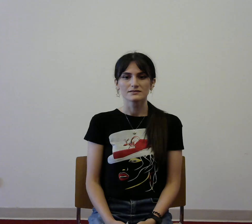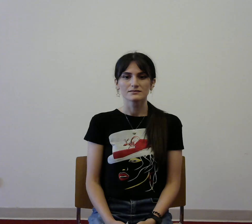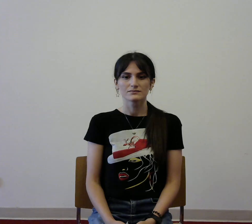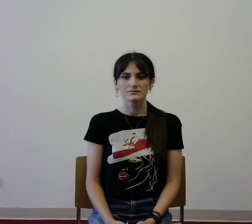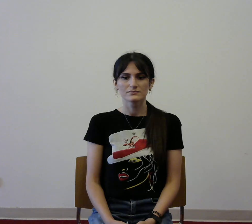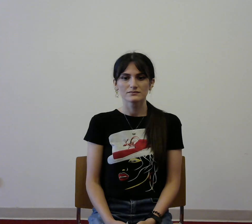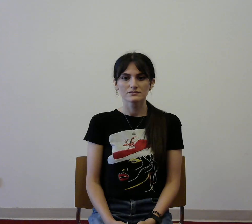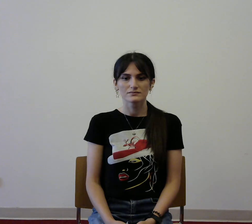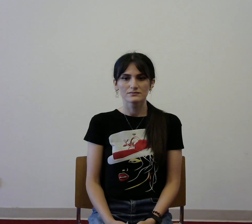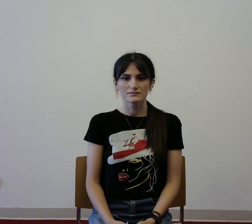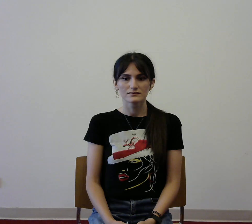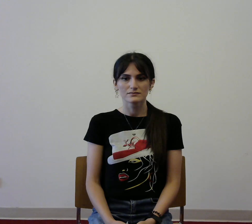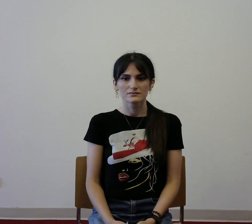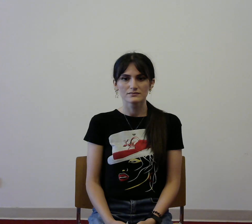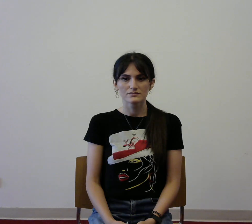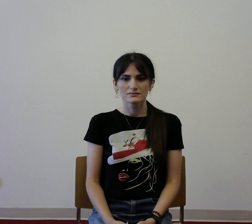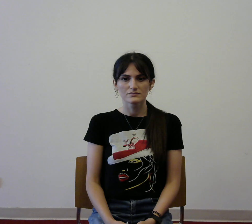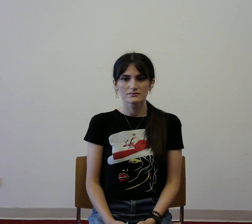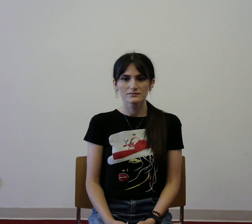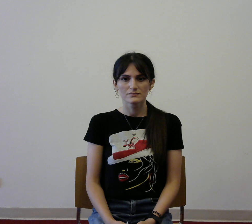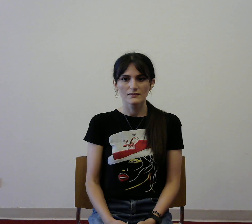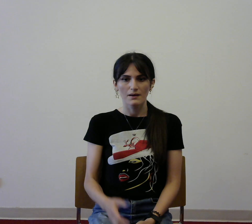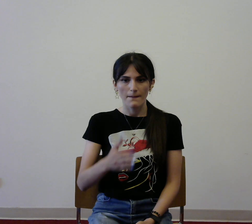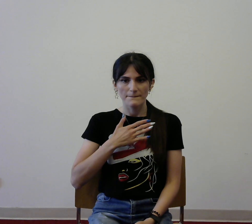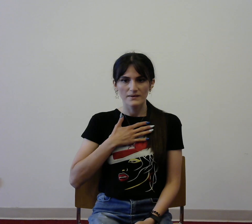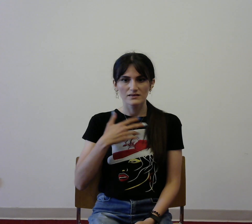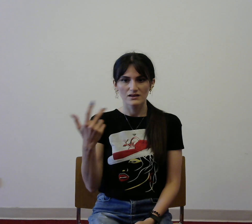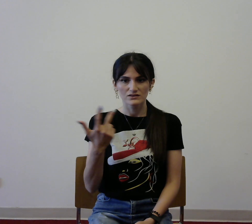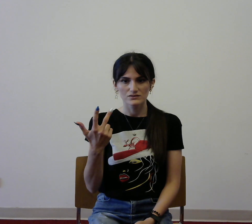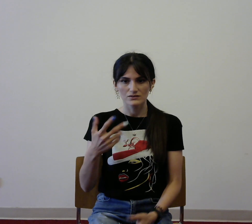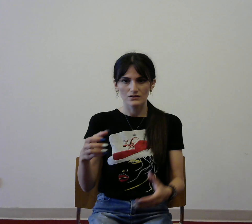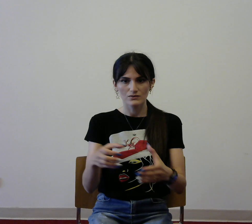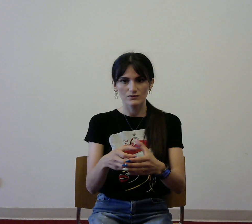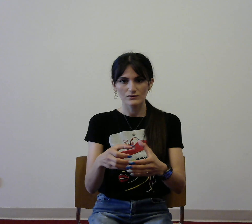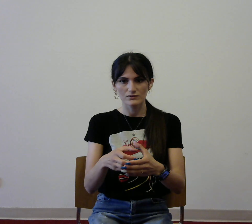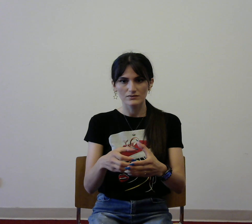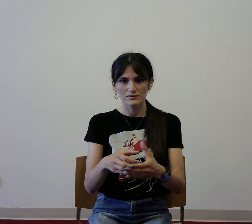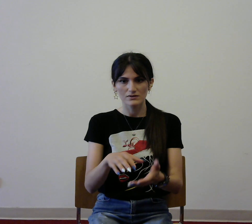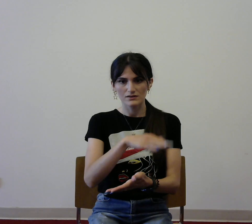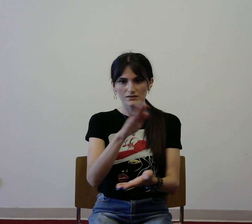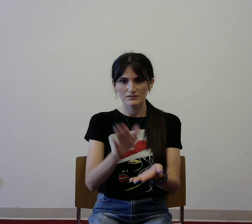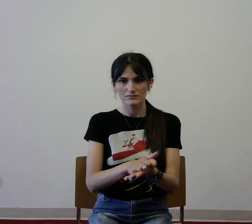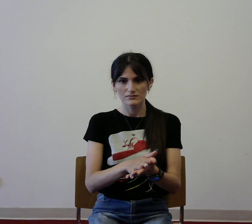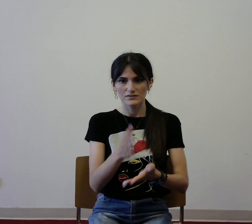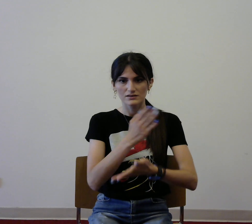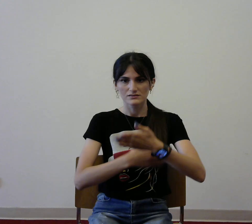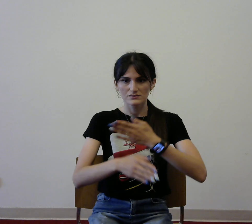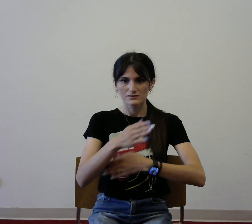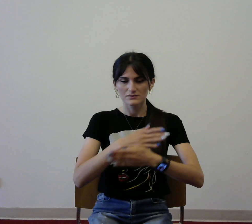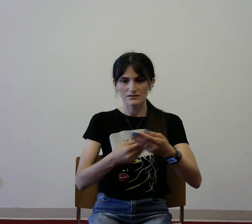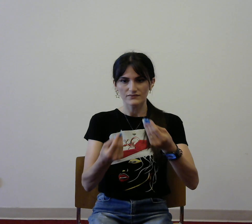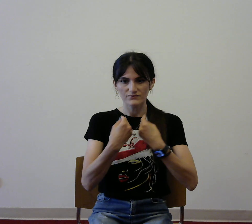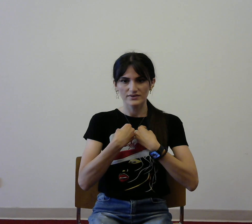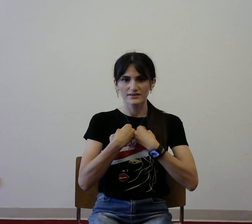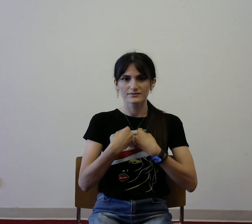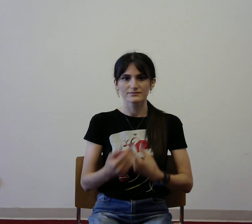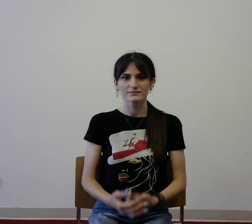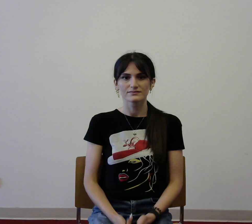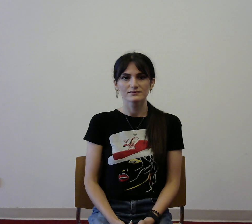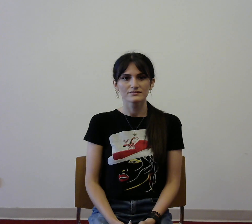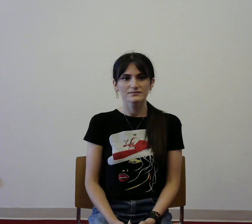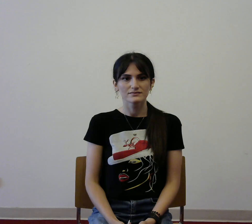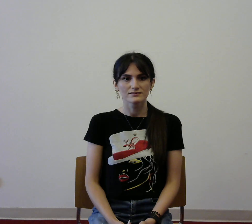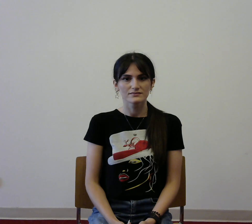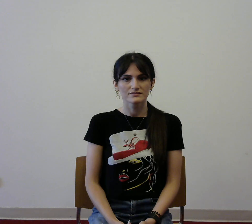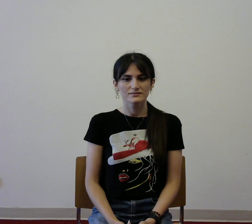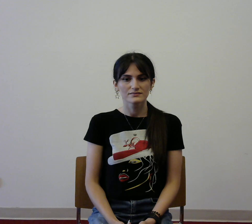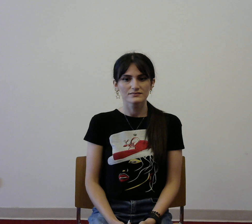Mənə III dərəcə müddətsiz əlillik verilib